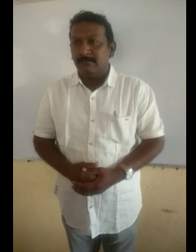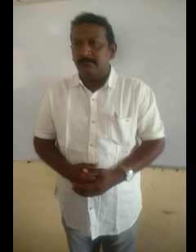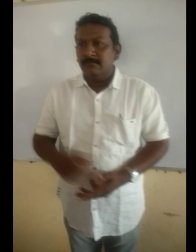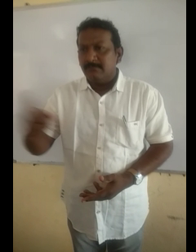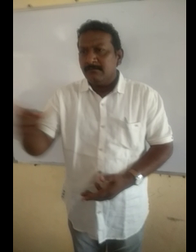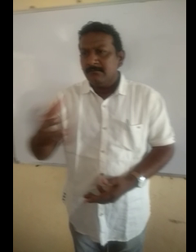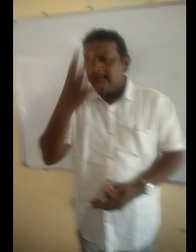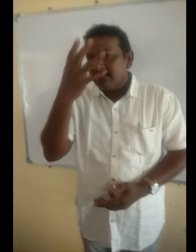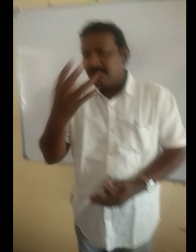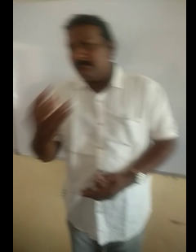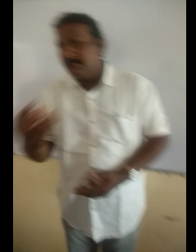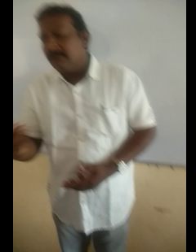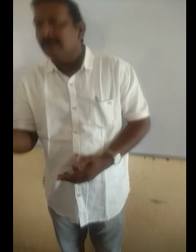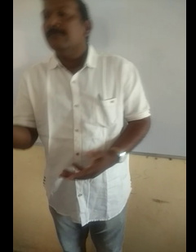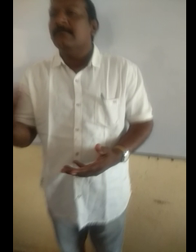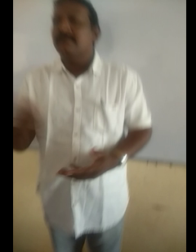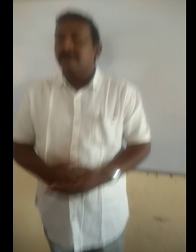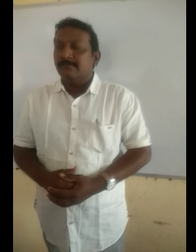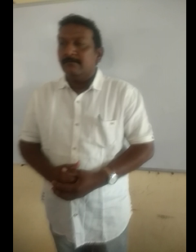why are you disappointed